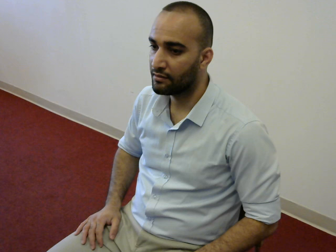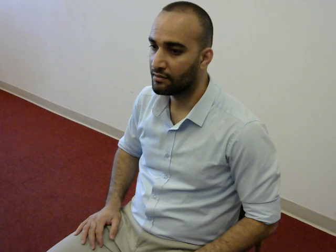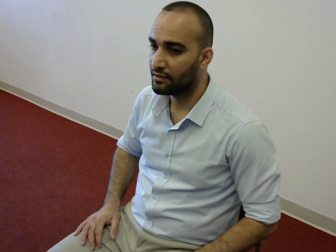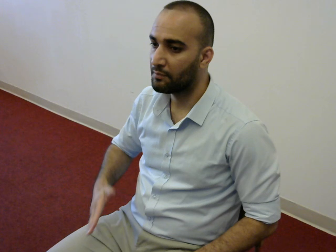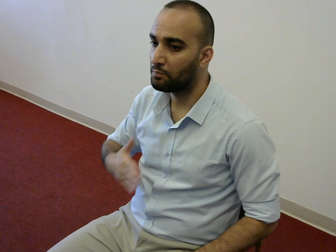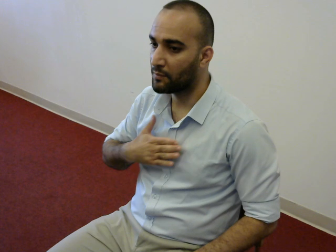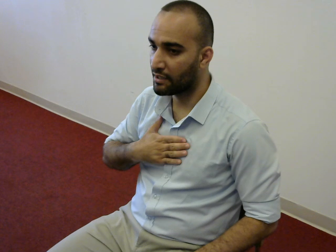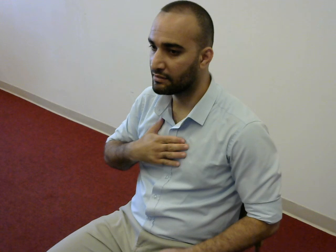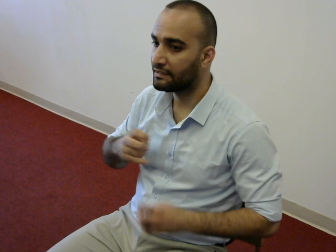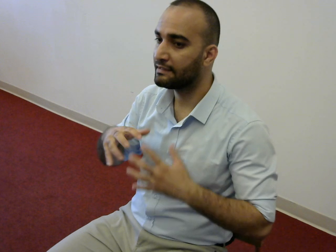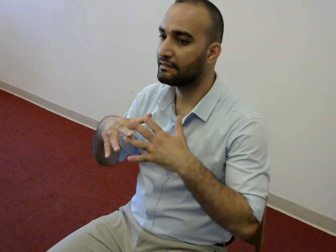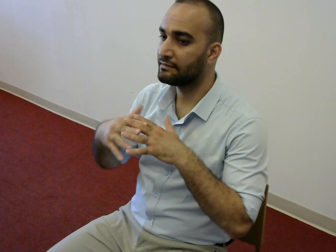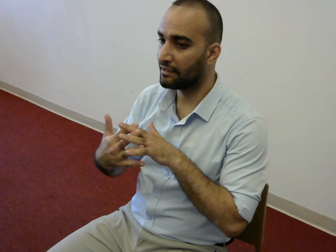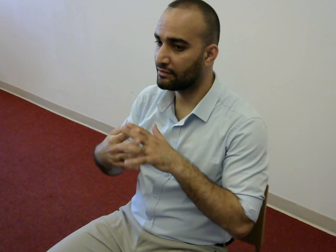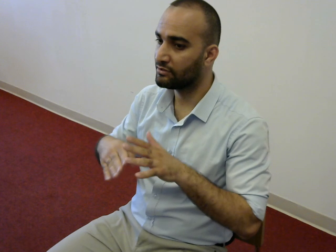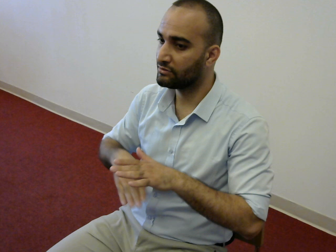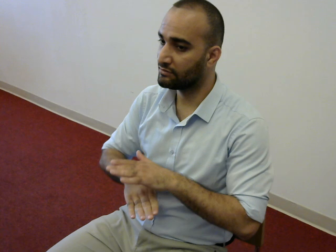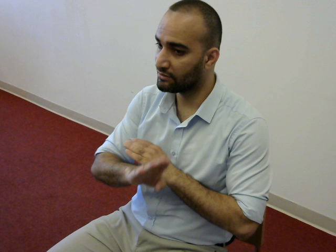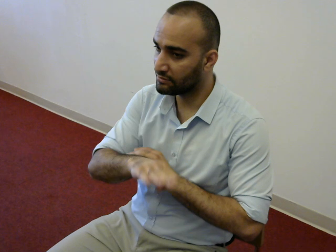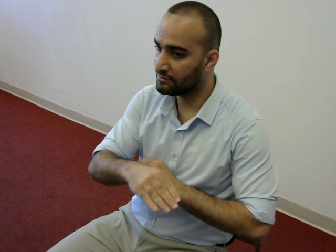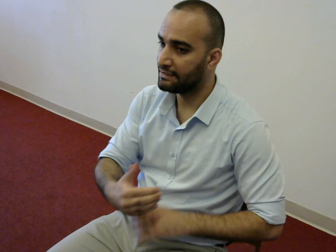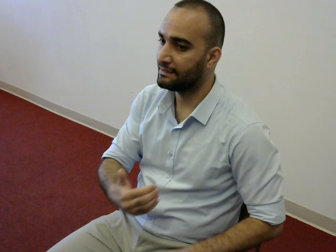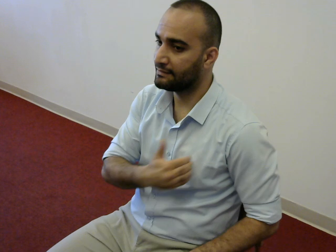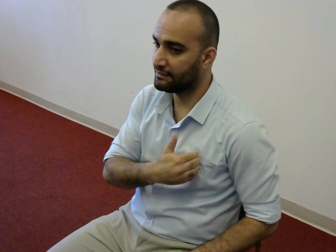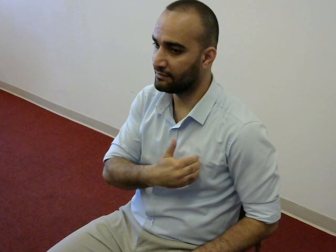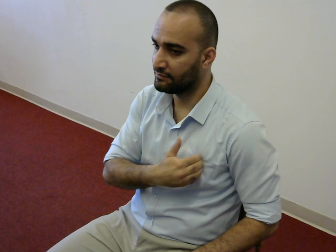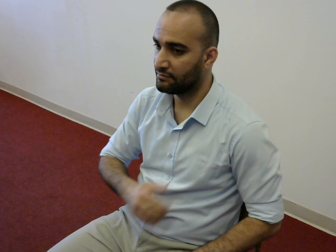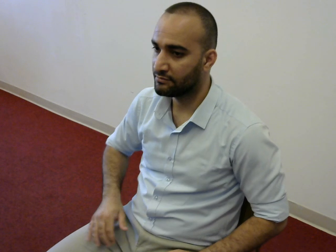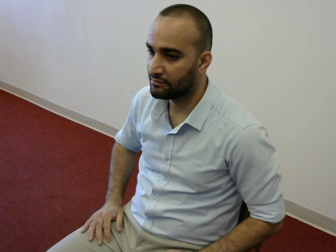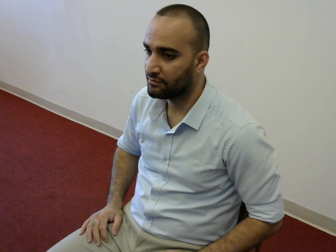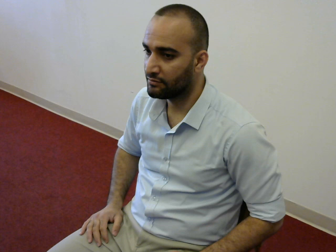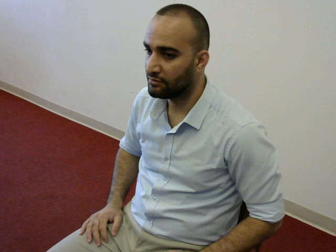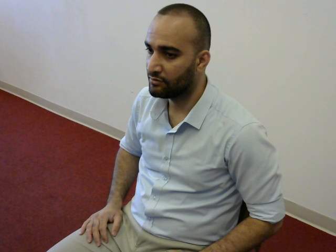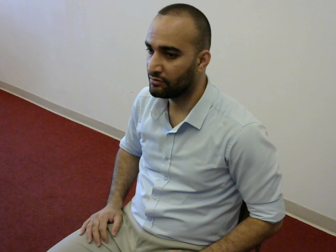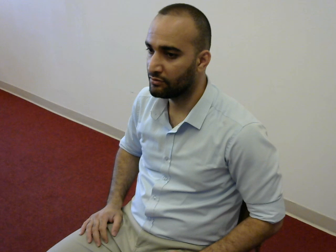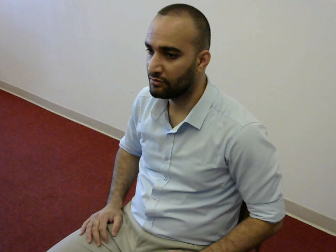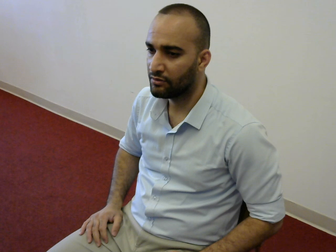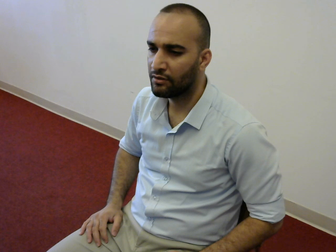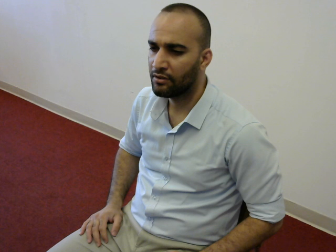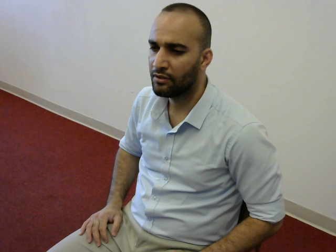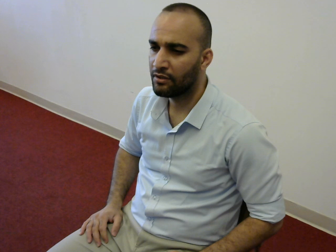Mən kəndə getmək istəyirəm